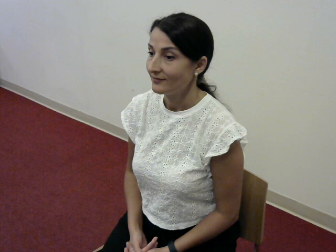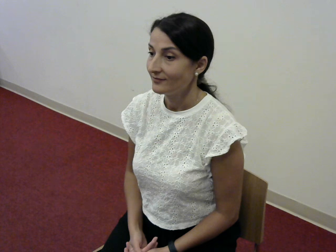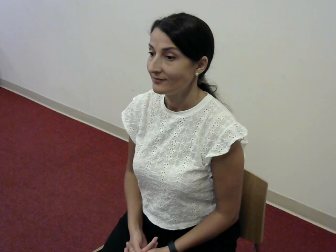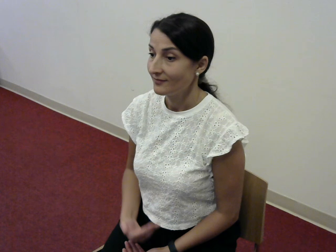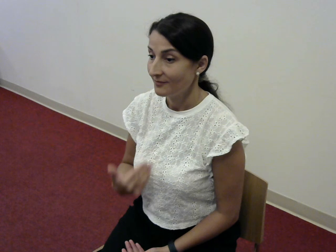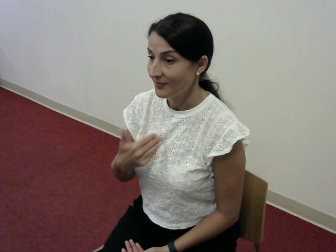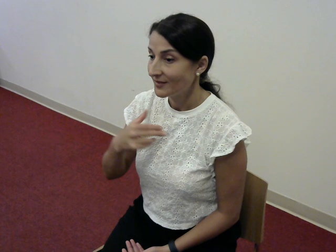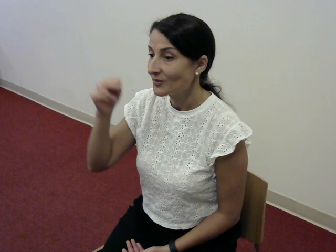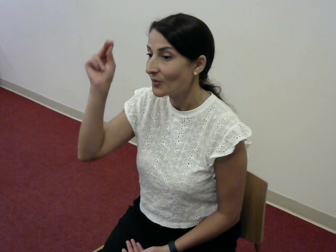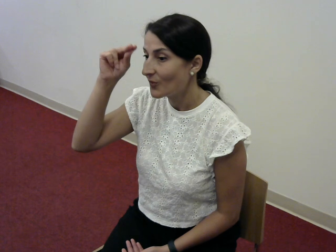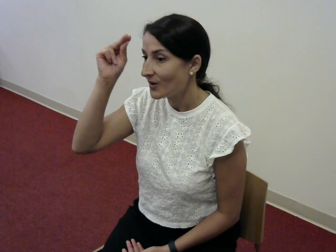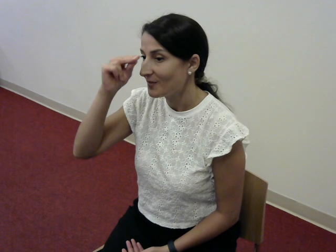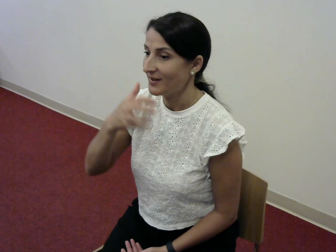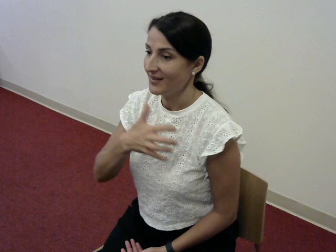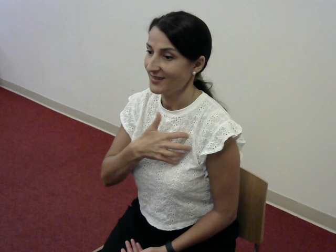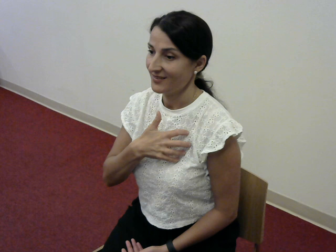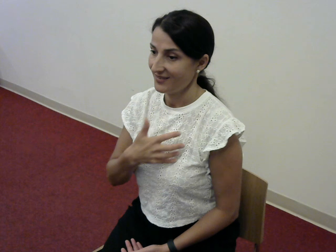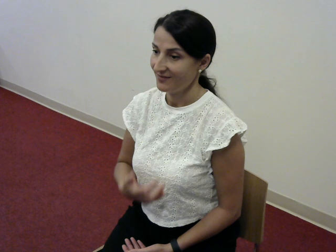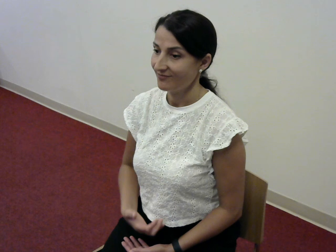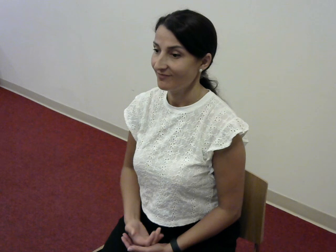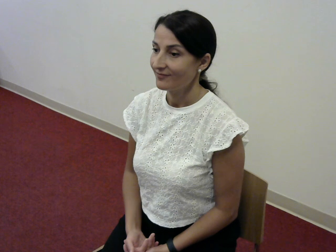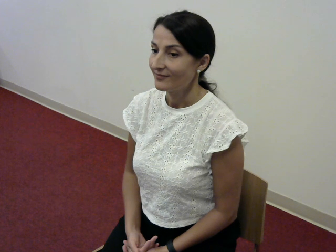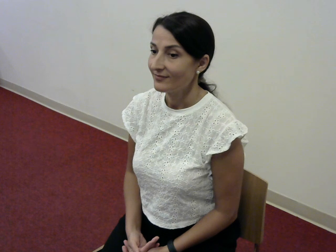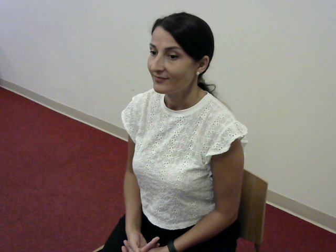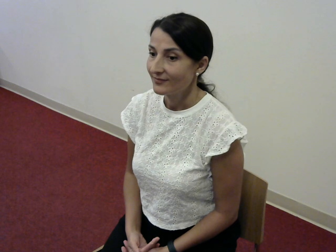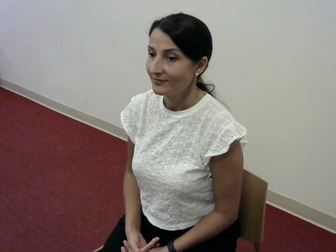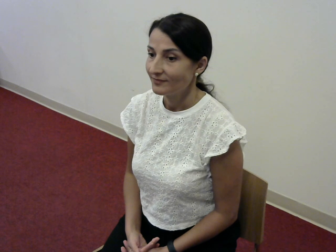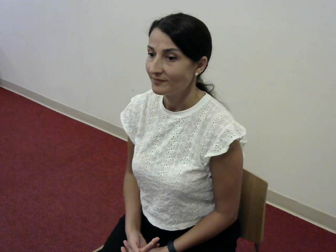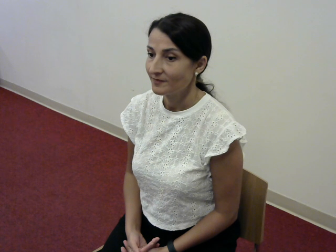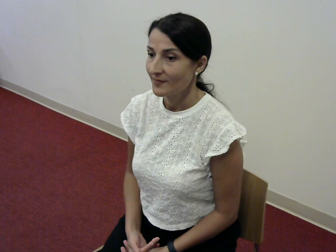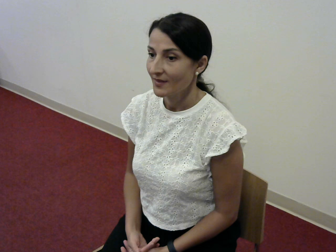Mən öyrənmək istəyirəm